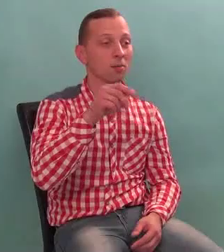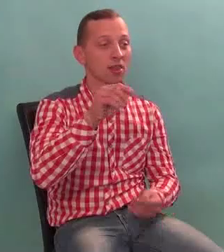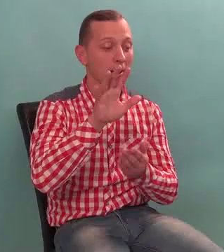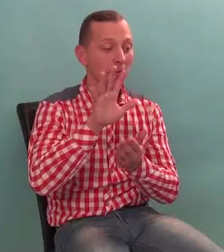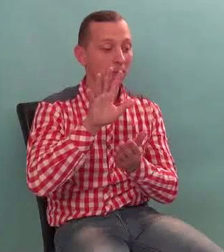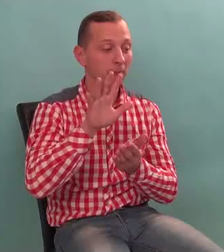Piętnaście.